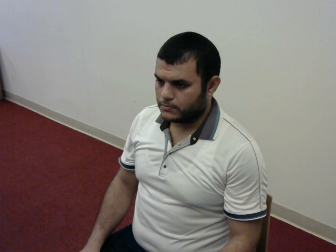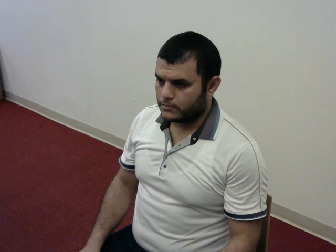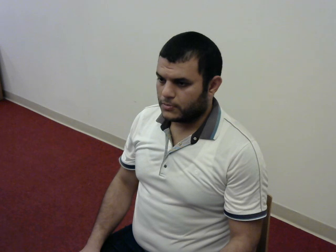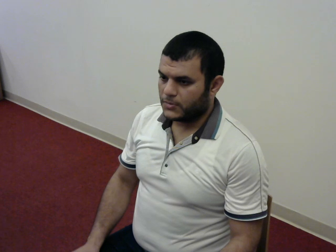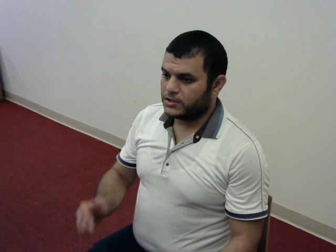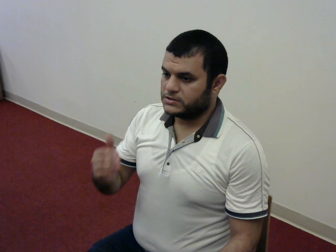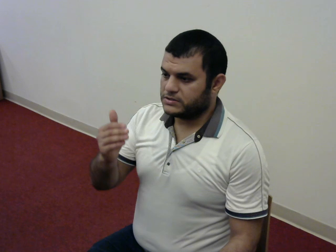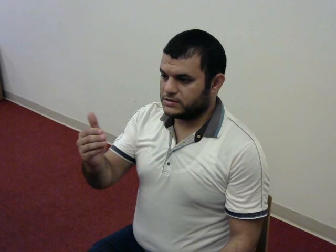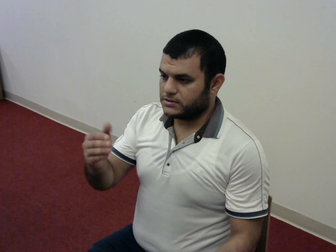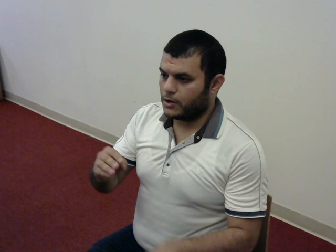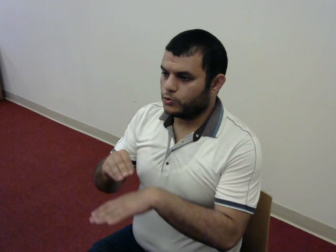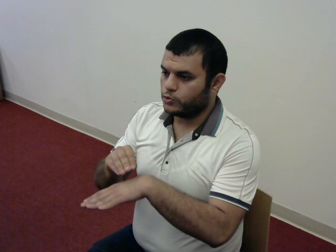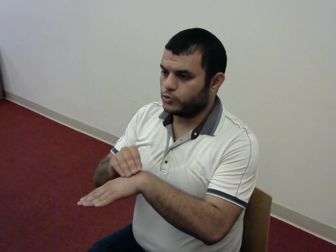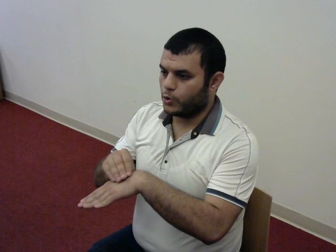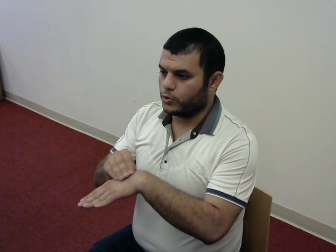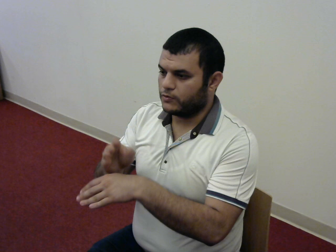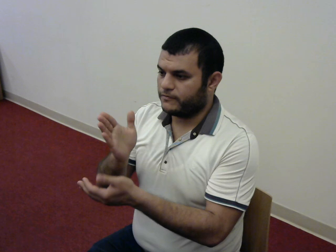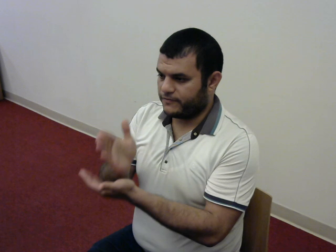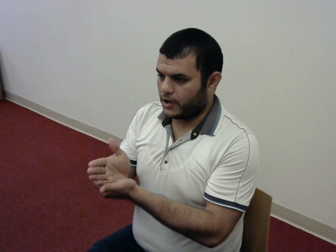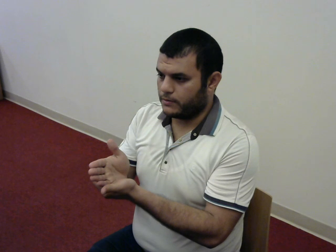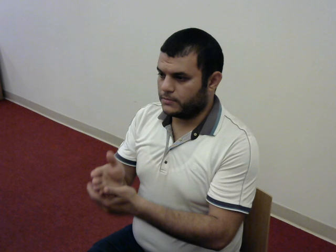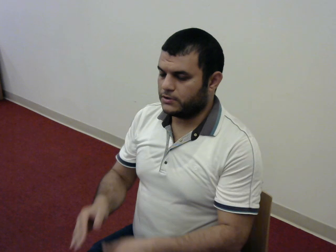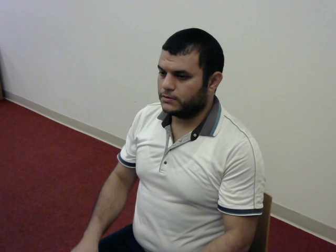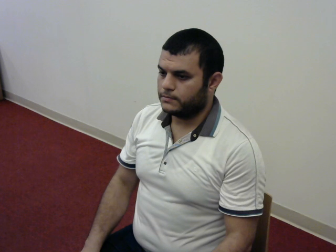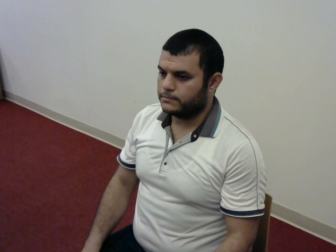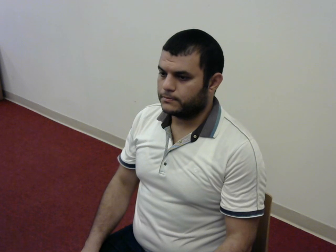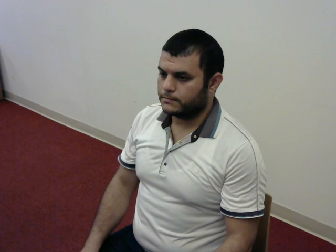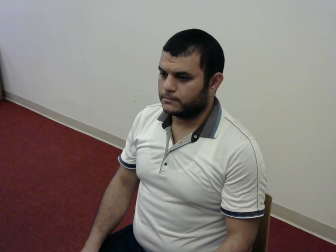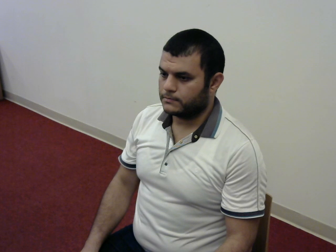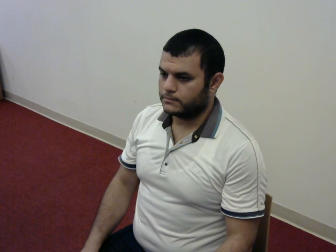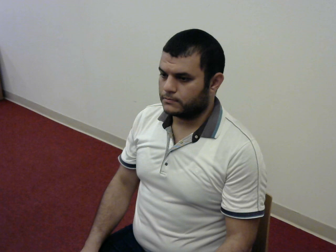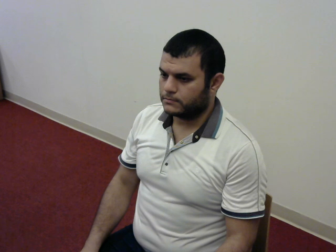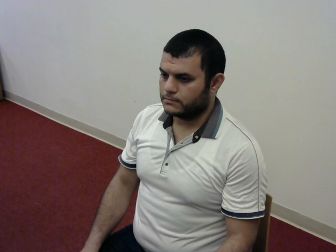Sizdə yod varmı?